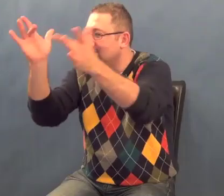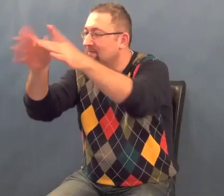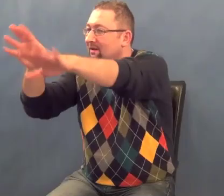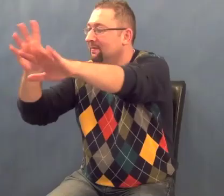Masz rację.